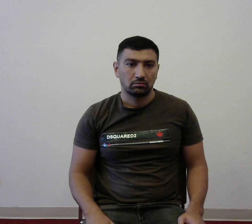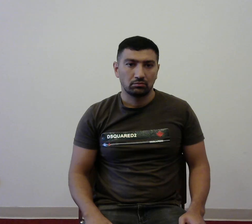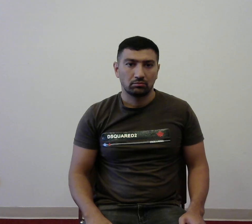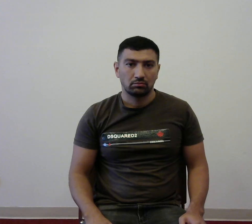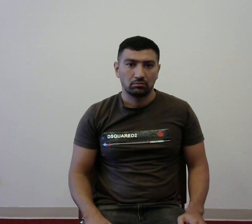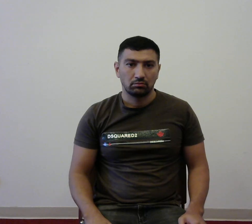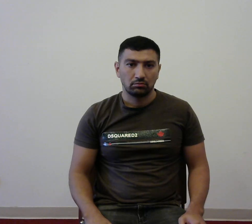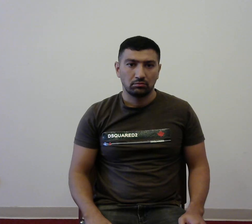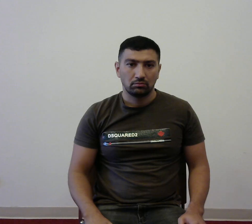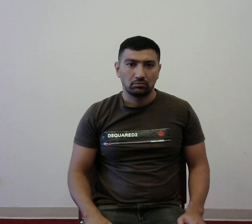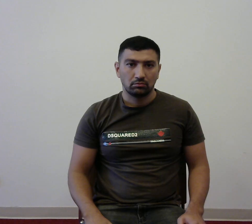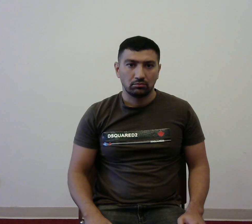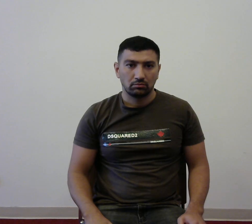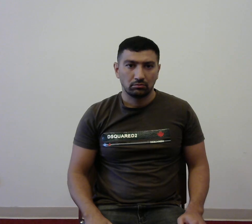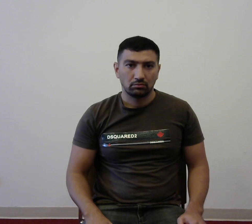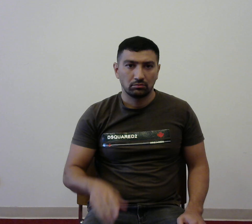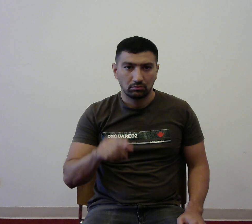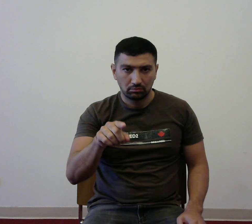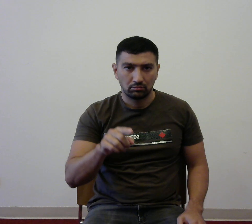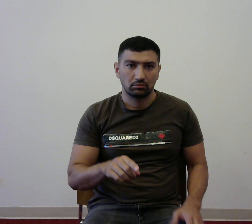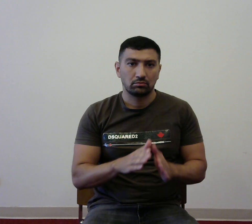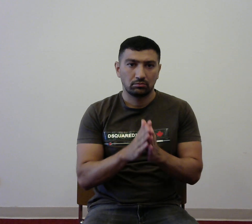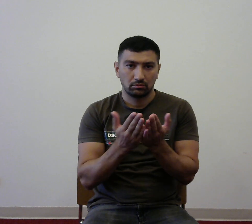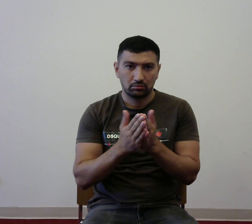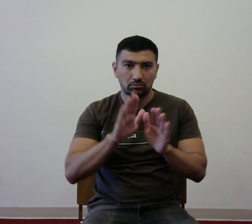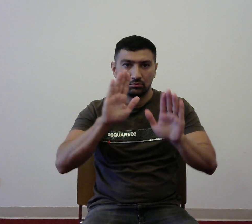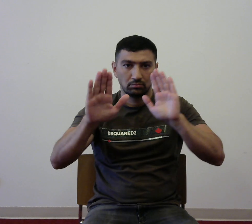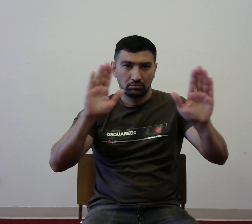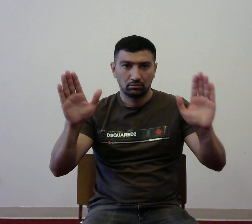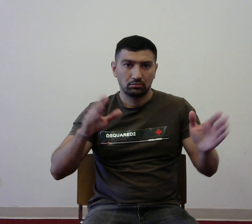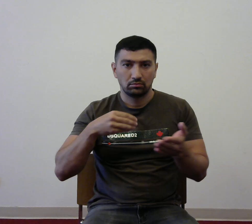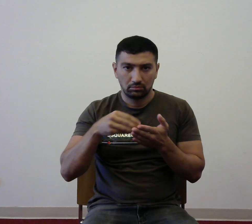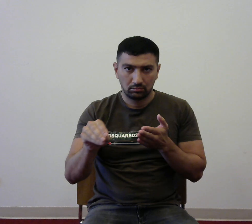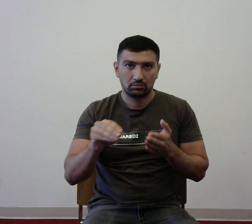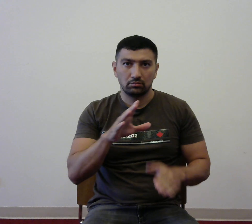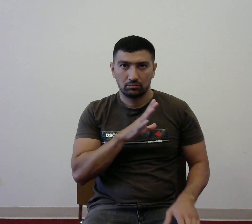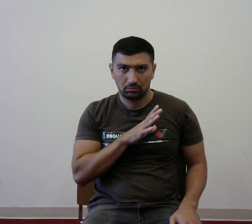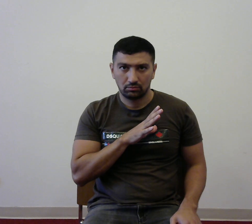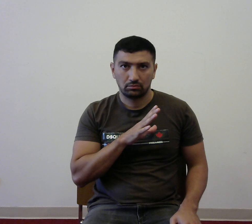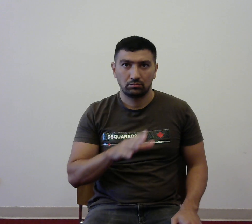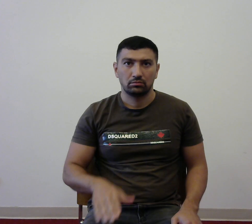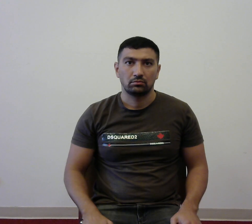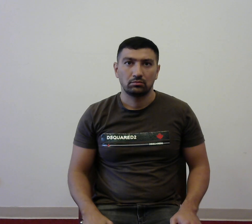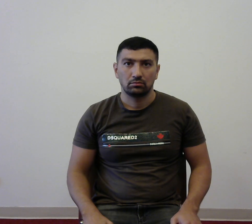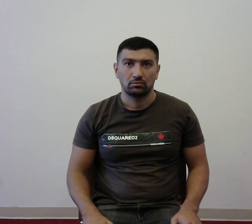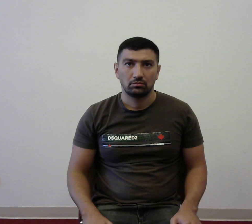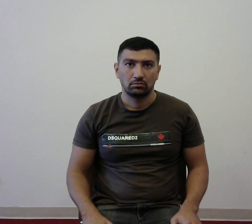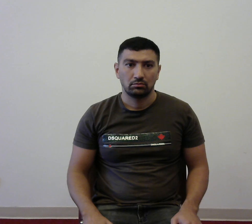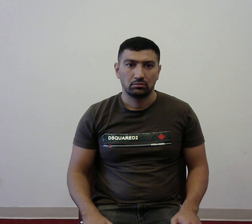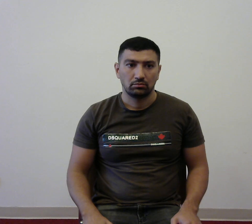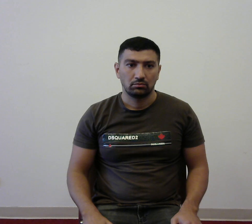Bu kitabları sərgidən almışam